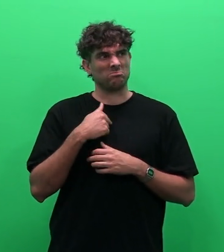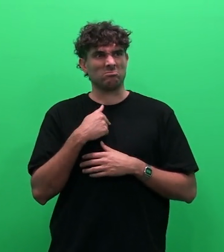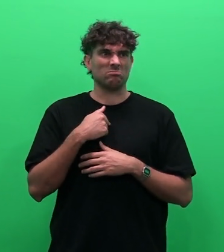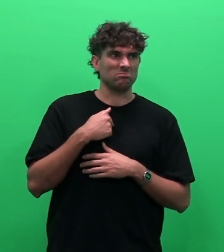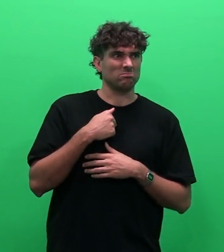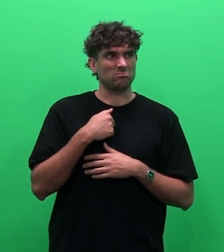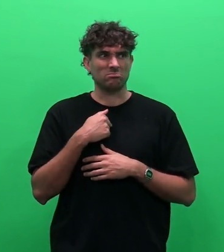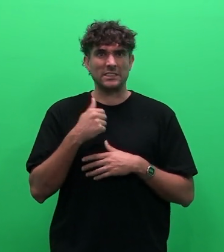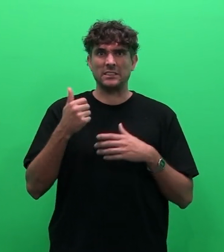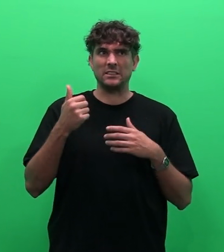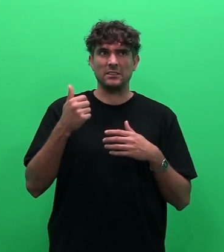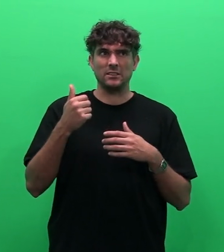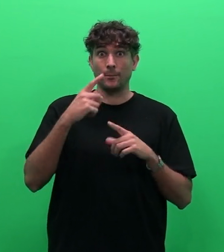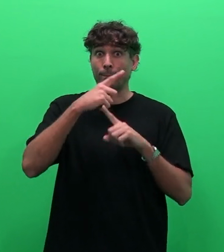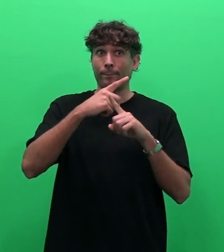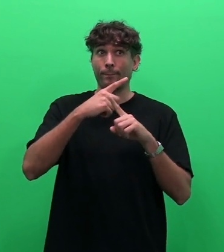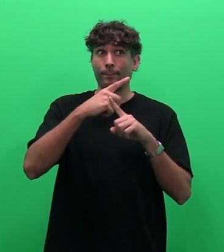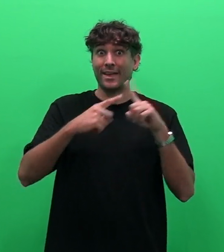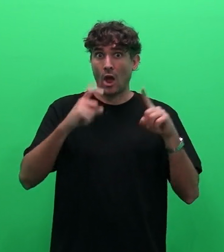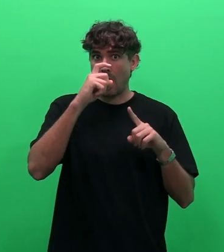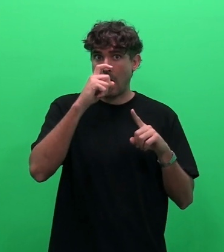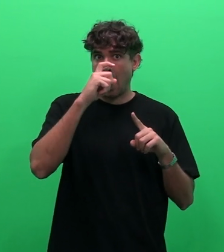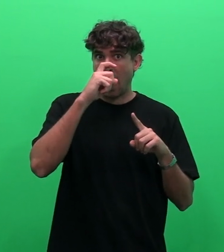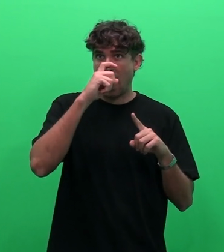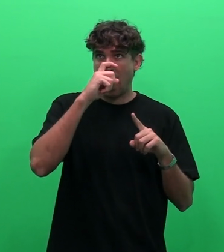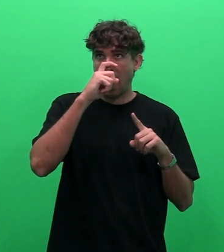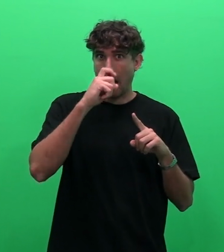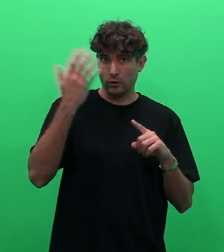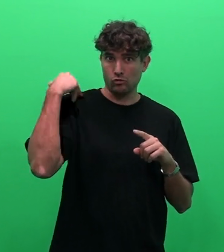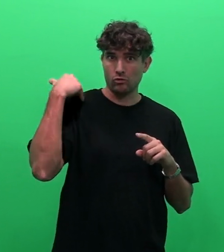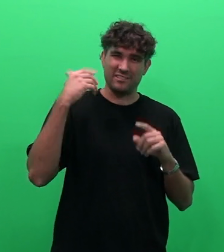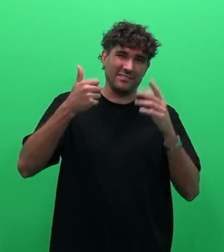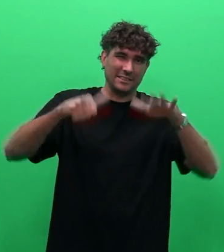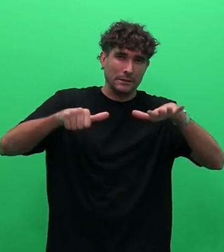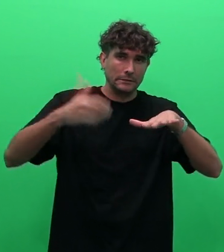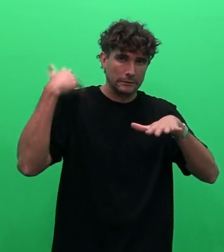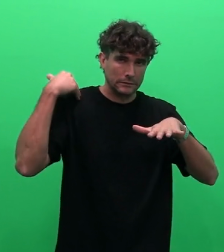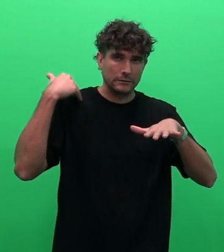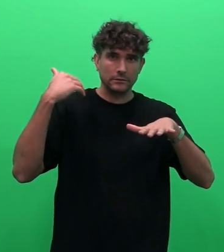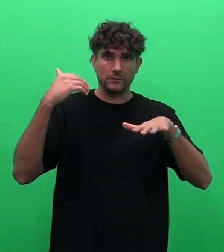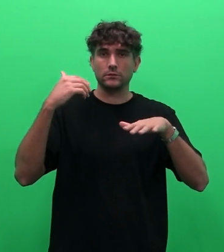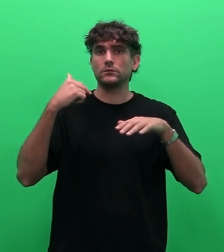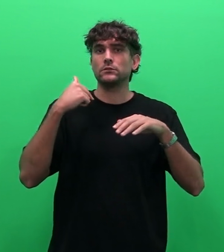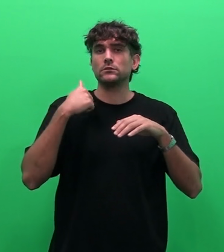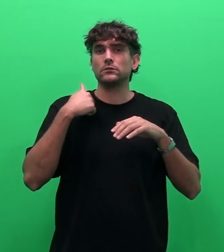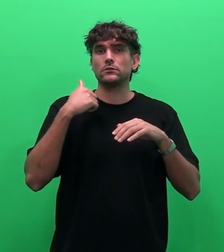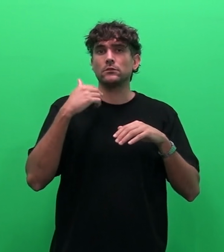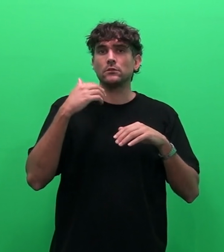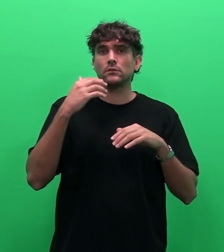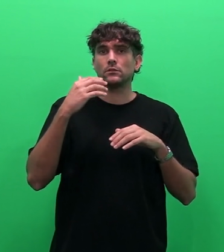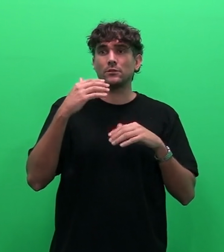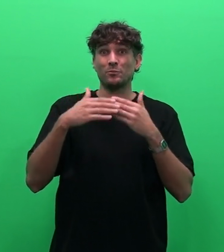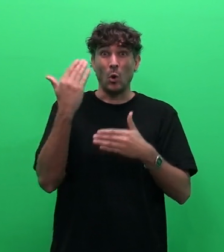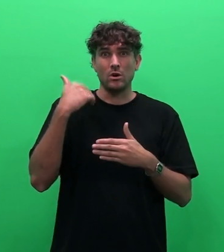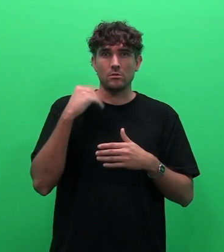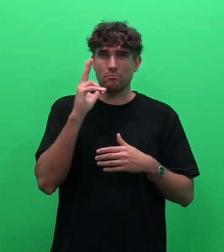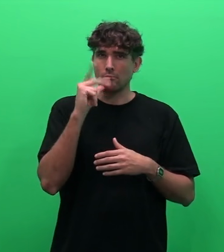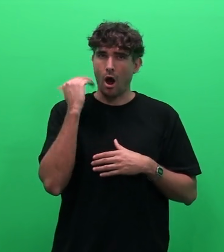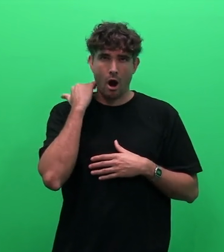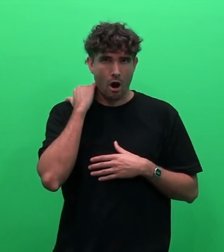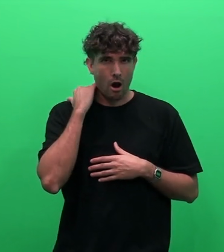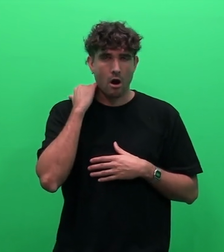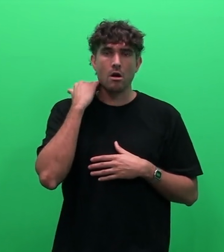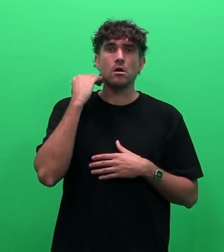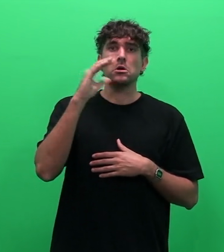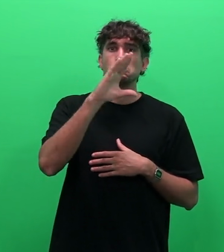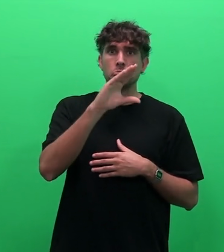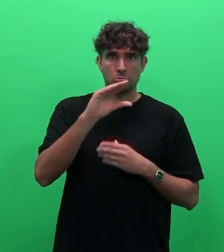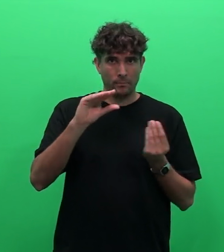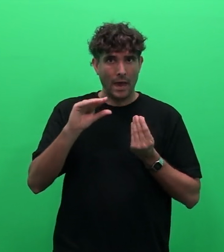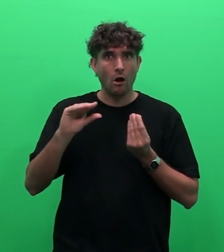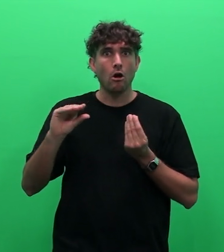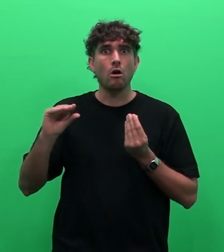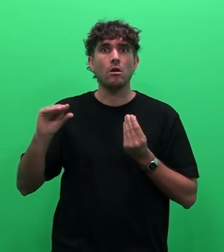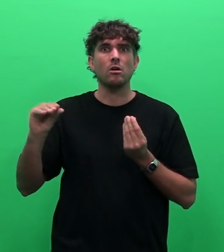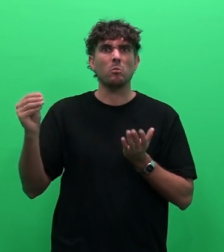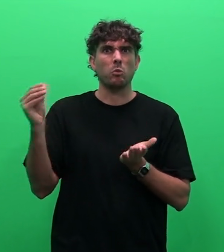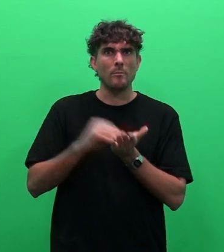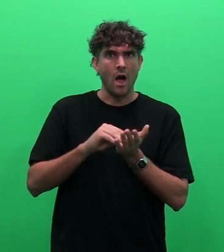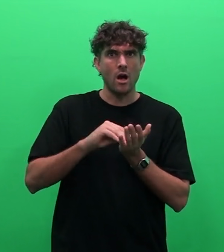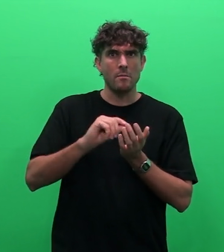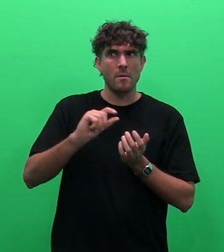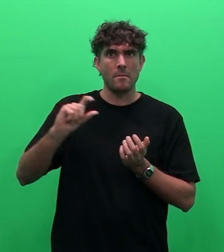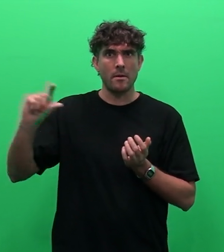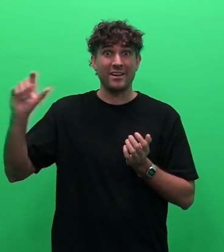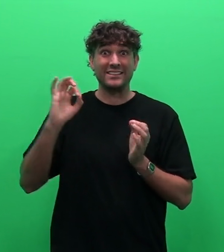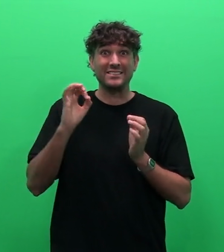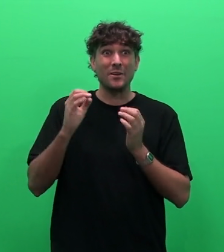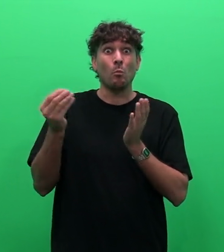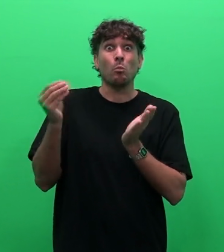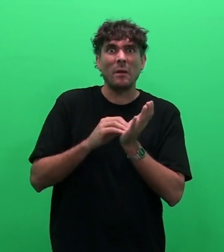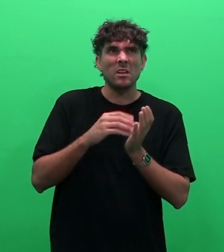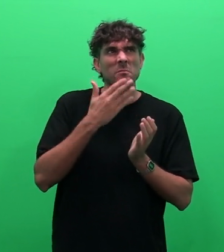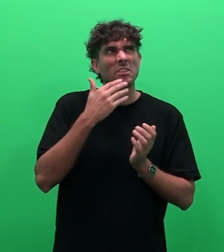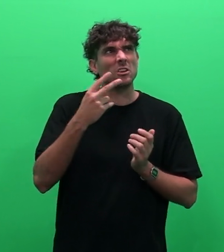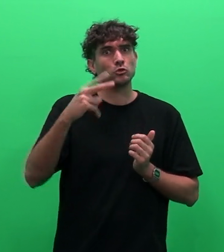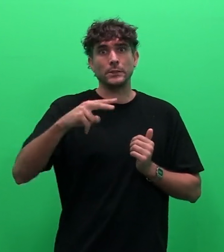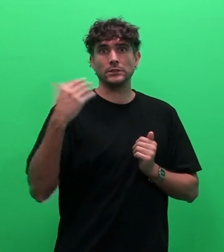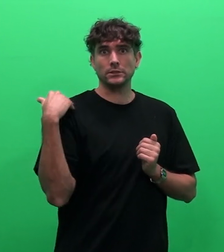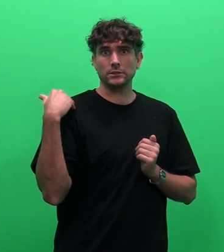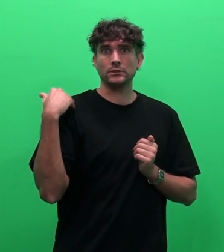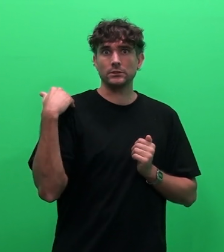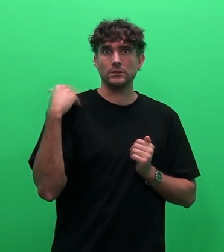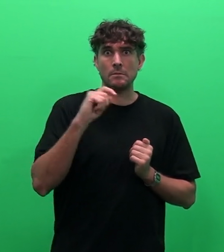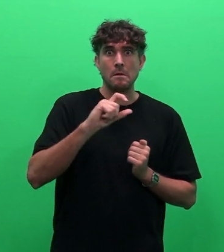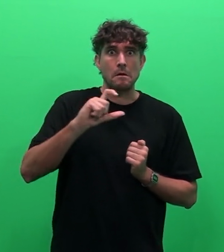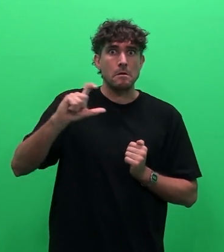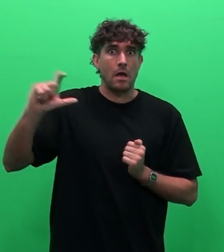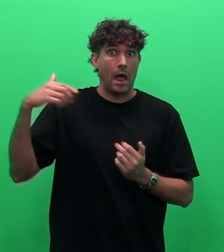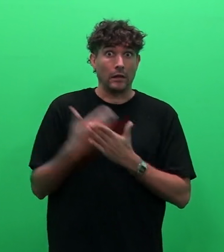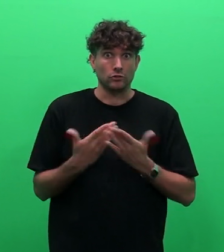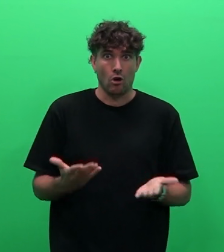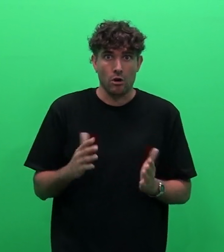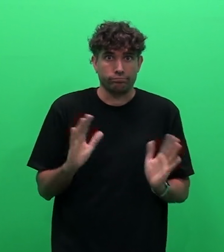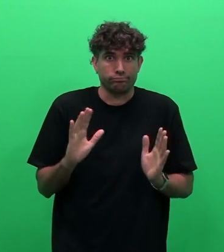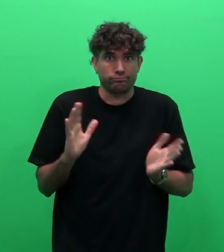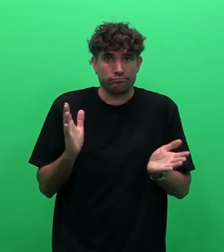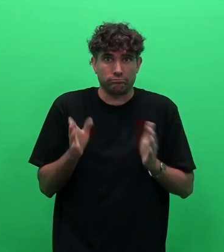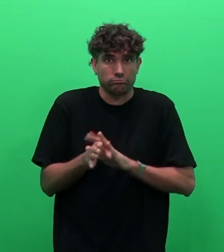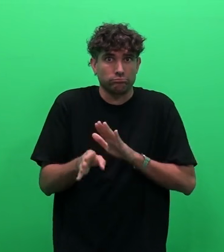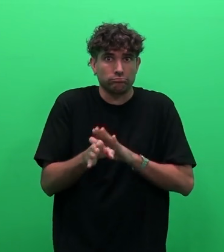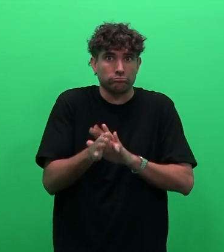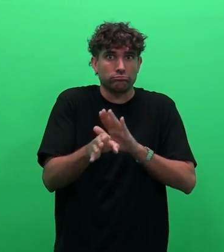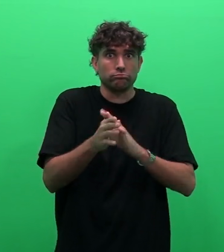Fa mig any, sis mesos, em va començar a fer mal el clatell, després el dolor es va anar reduint, però després tornava a incrementar. I des de fa dos mesos fins ara el dolor ha anat a més i continua.